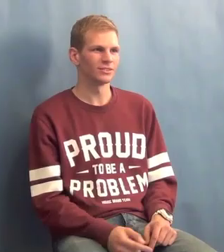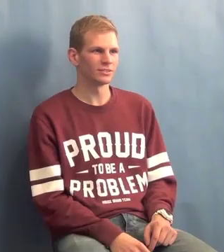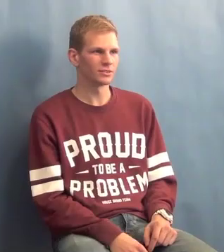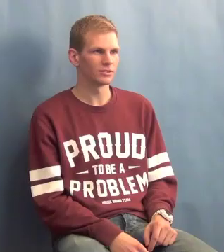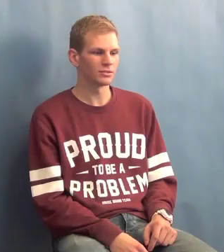Nie wolno, tak.